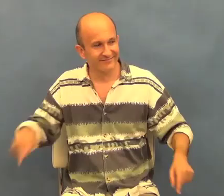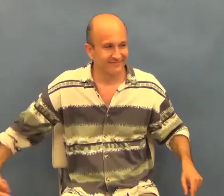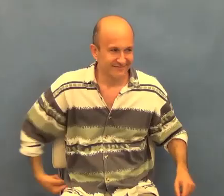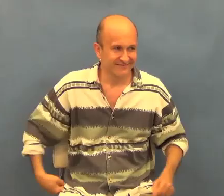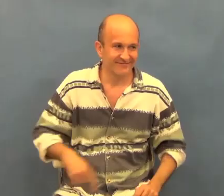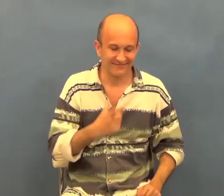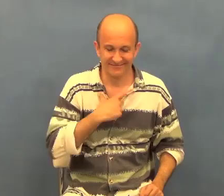I strzela w pupę.